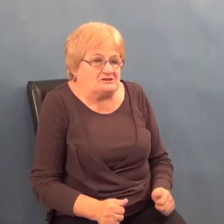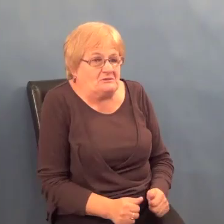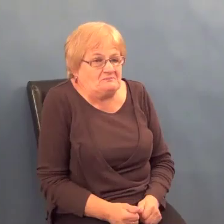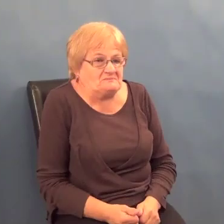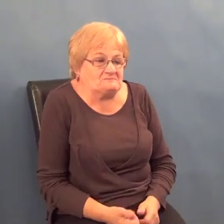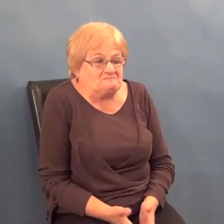Zimno.